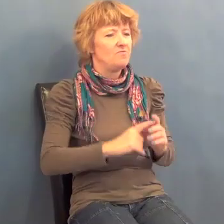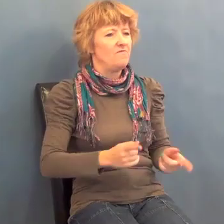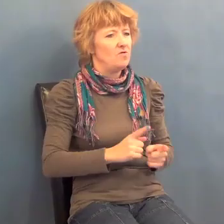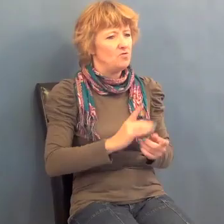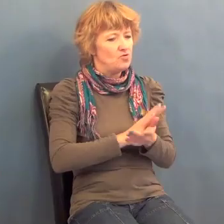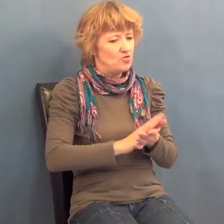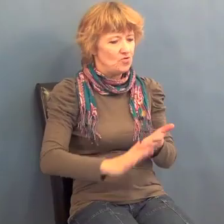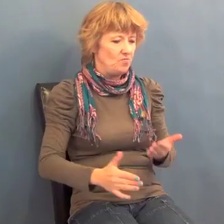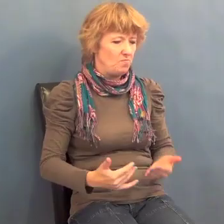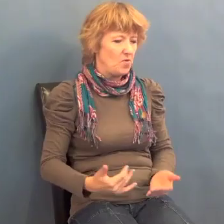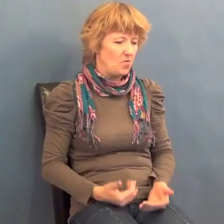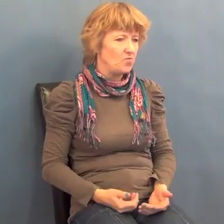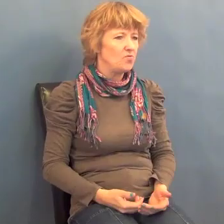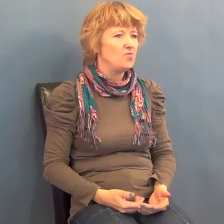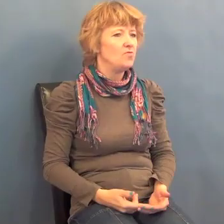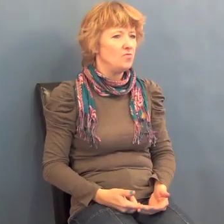Nie wolno, może trzeba czysto.